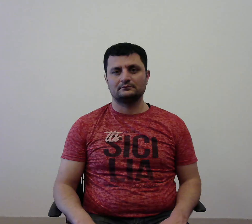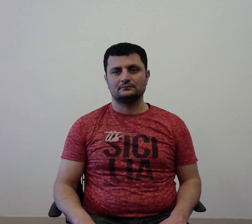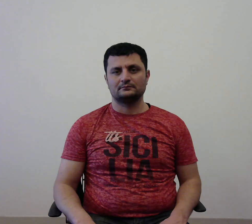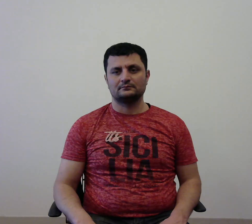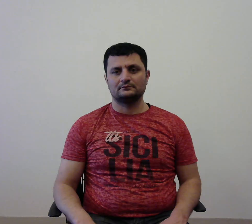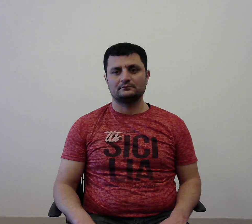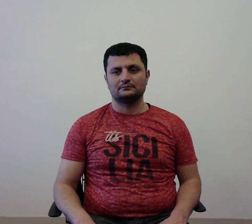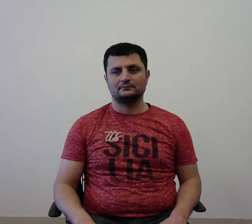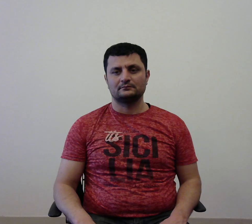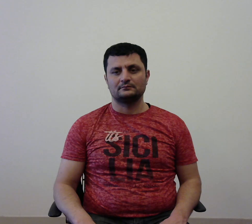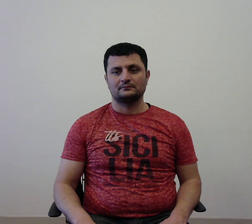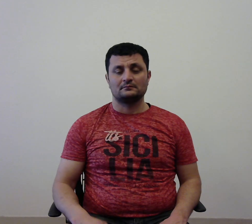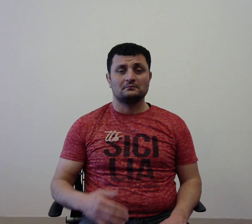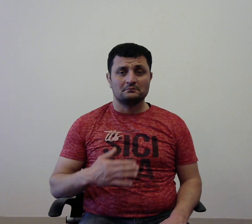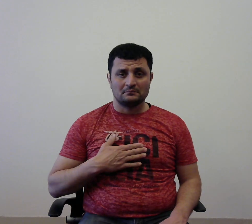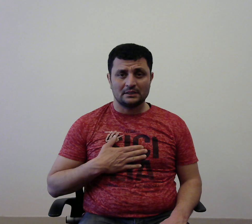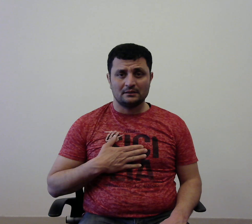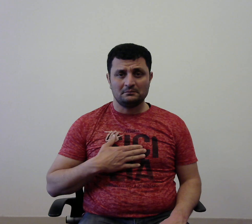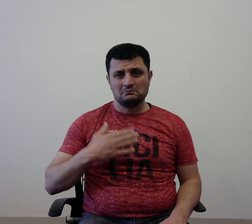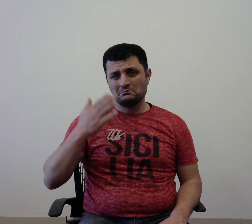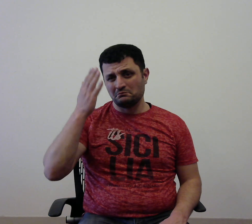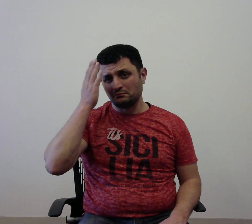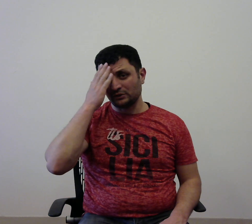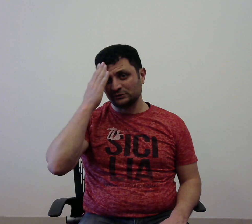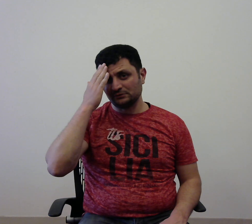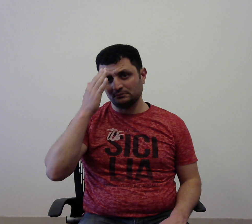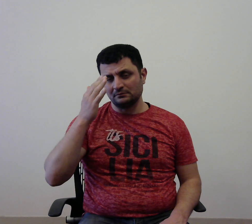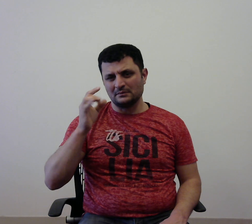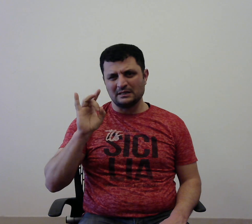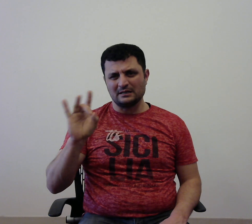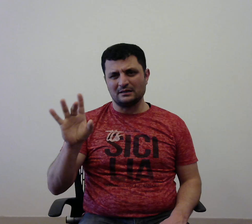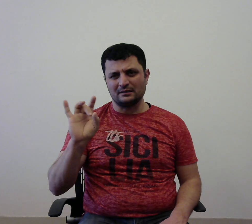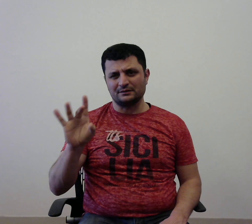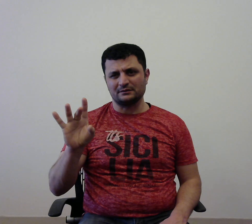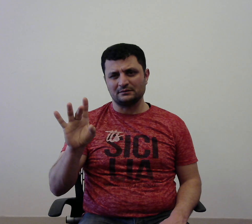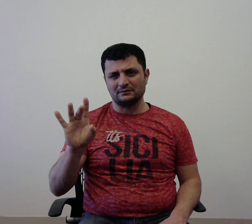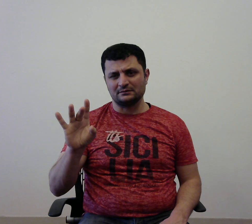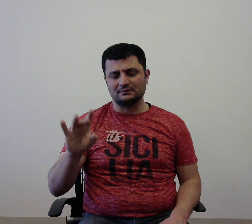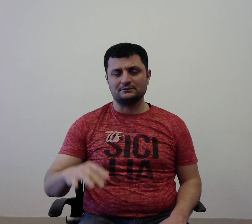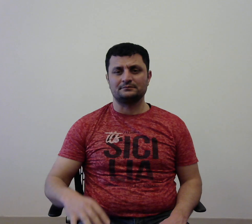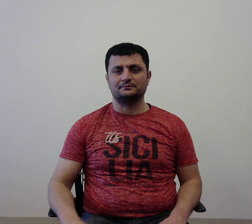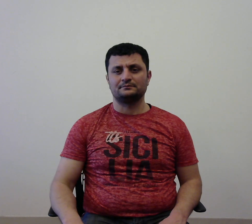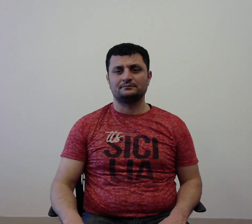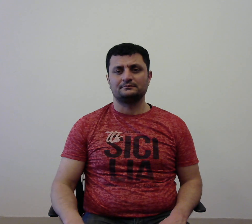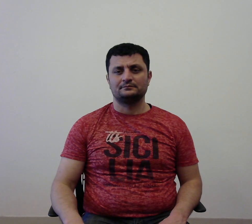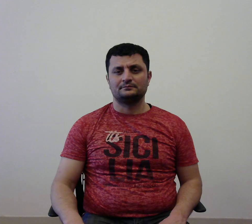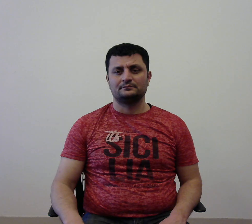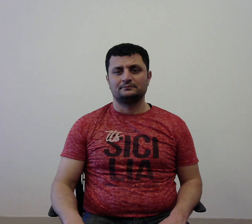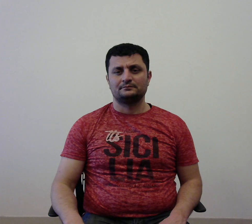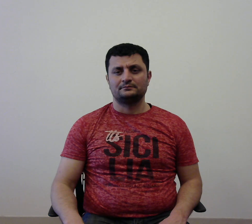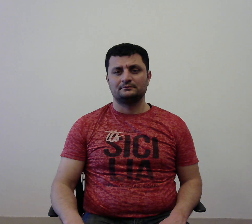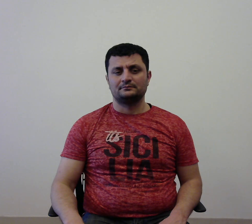Mənim başım ağrıyır